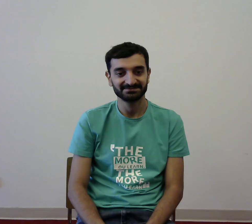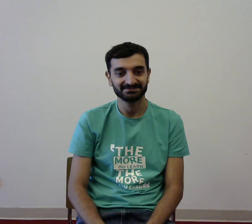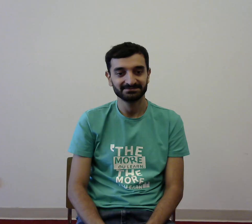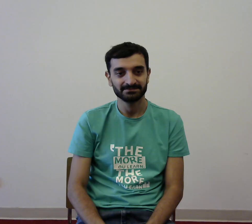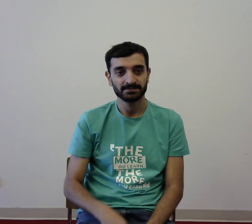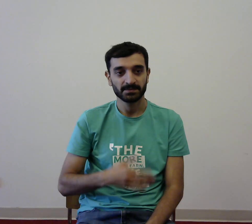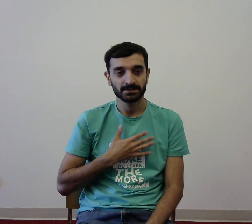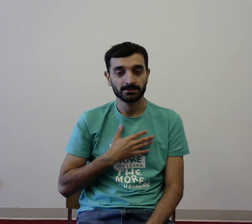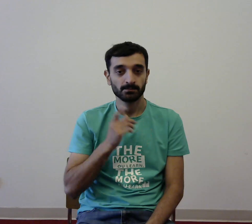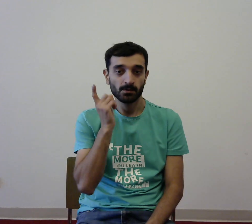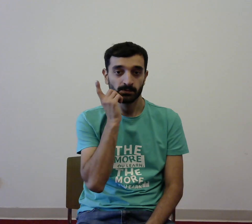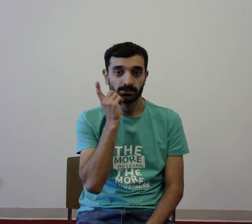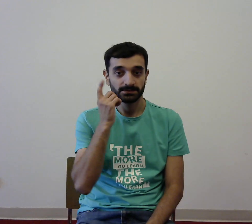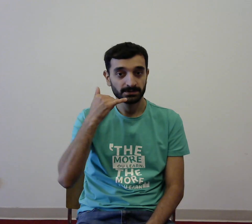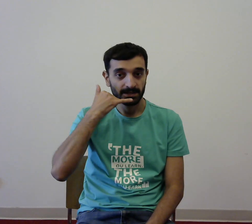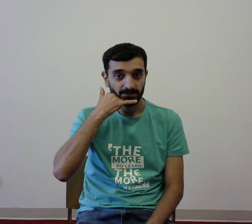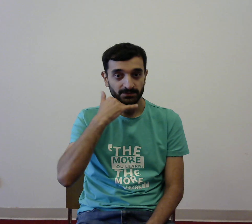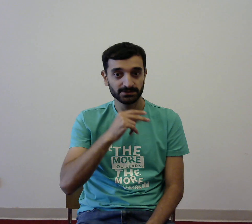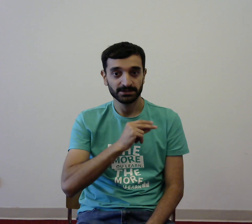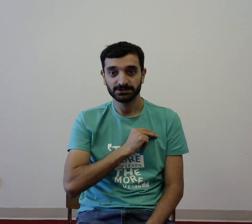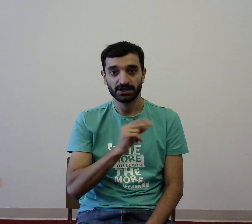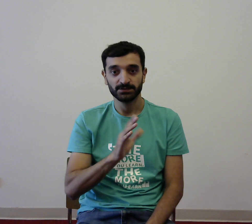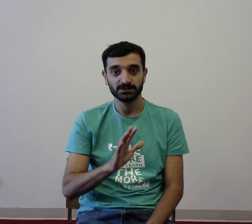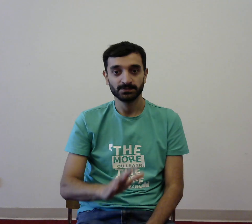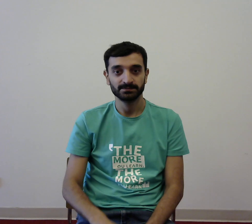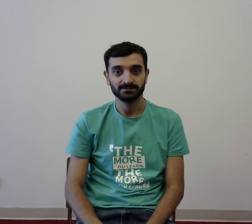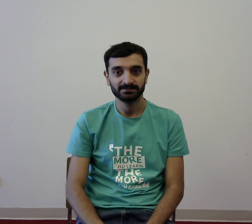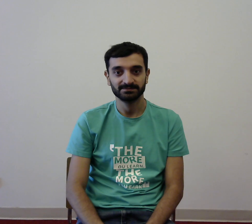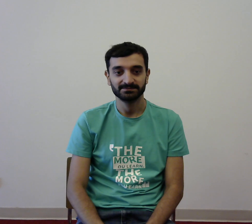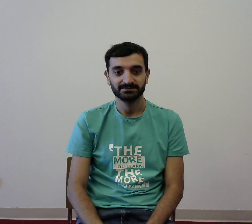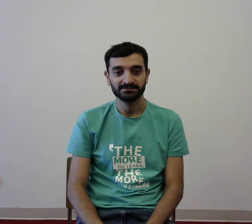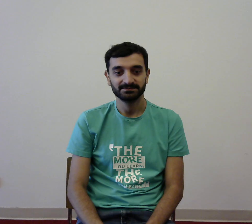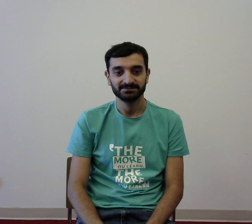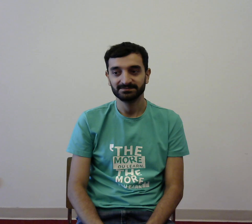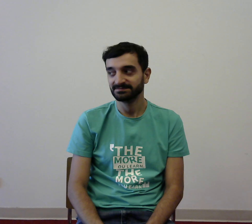Mənim mobil telefonum işləmir